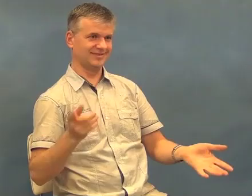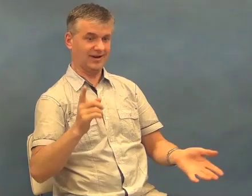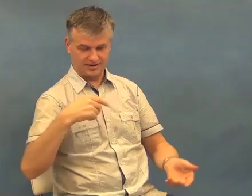Ja...